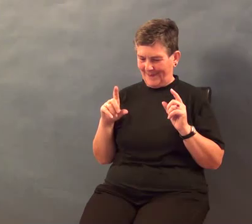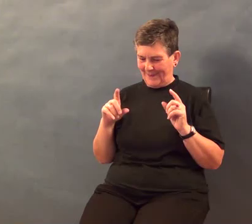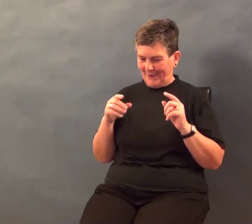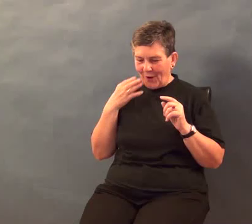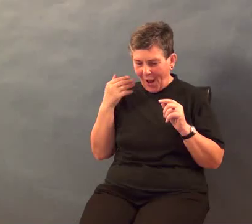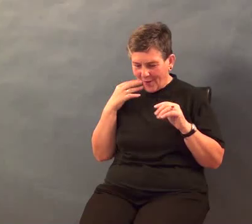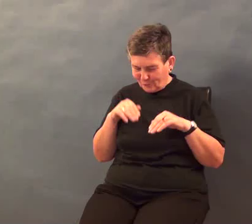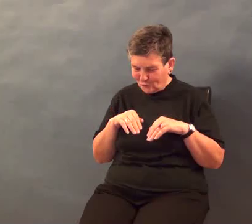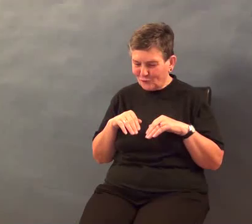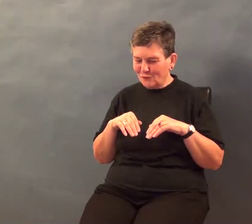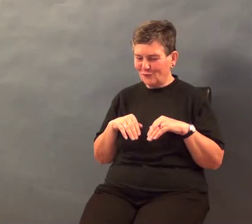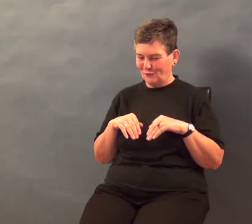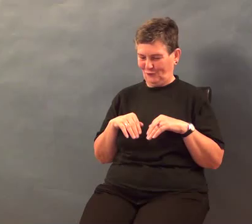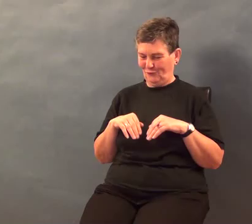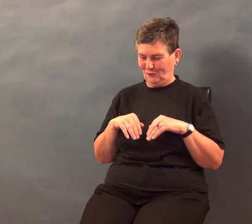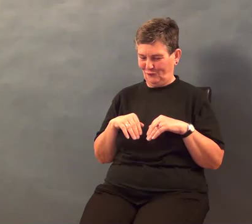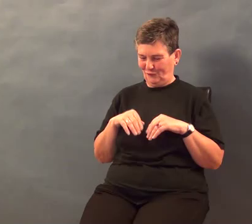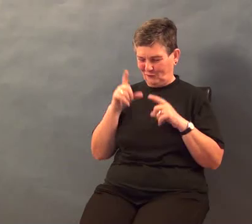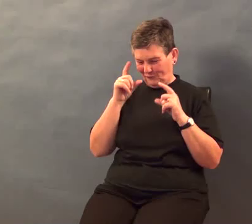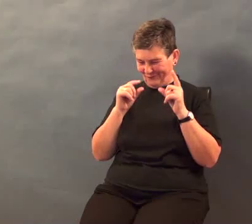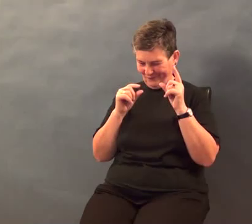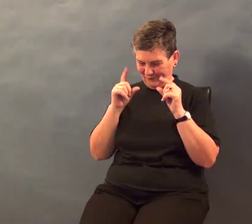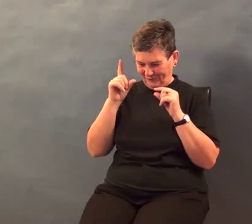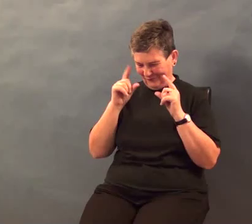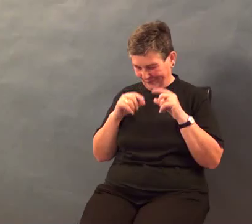Jest kot i mruga oczami.